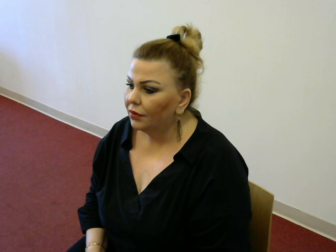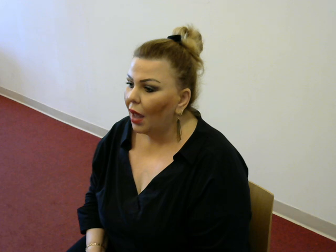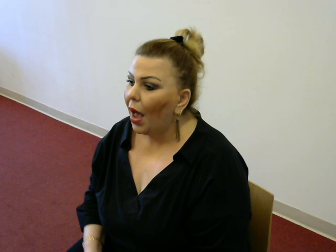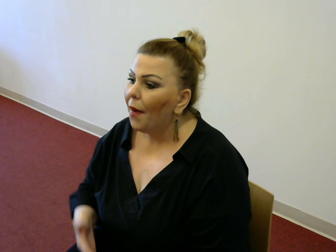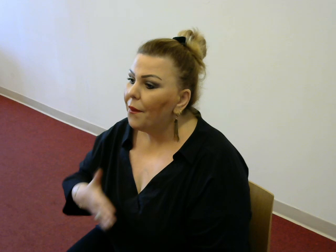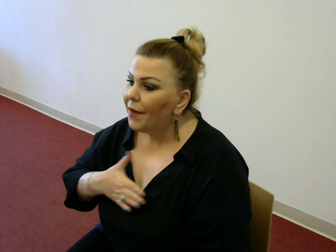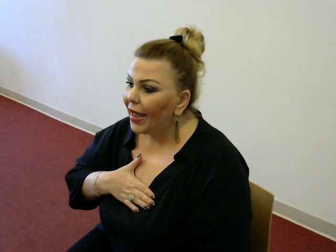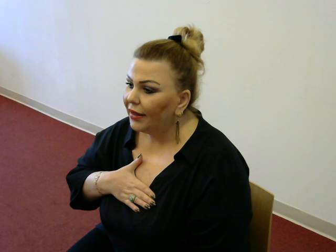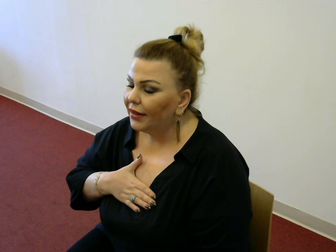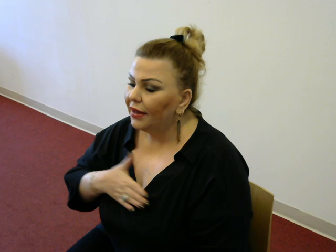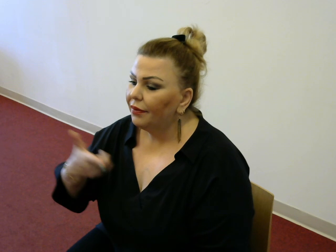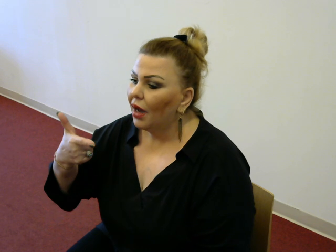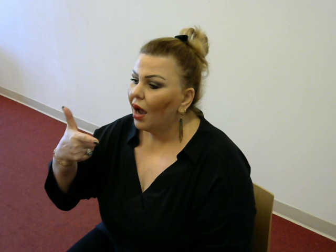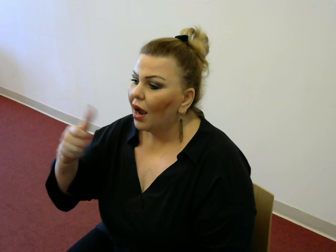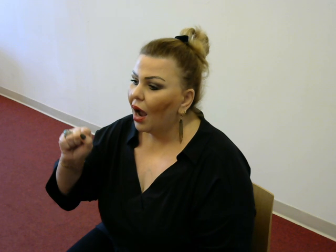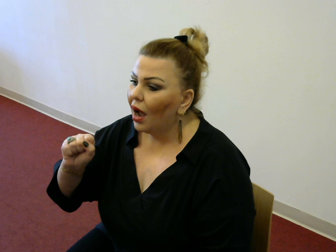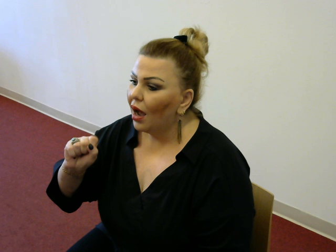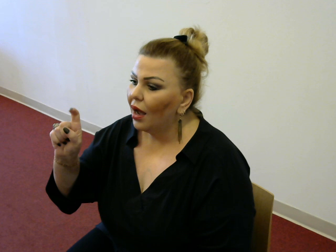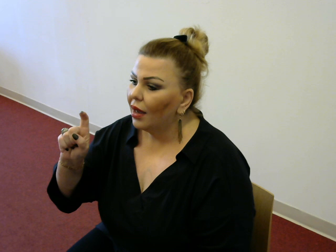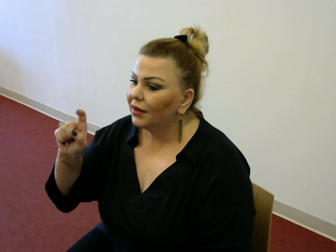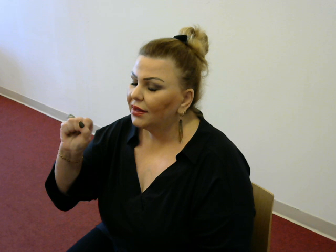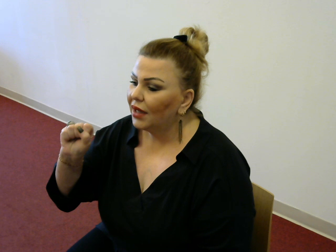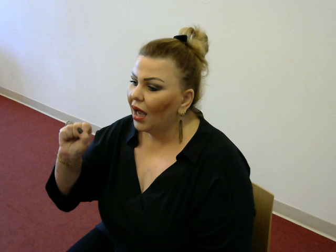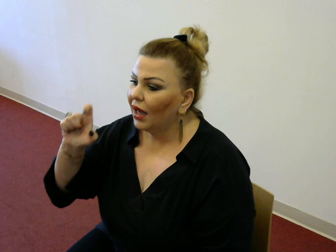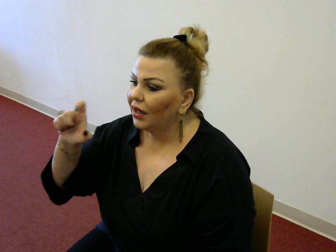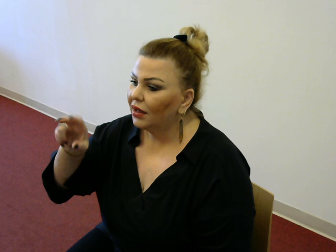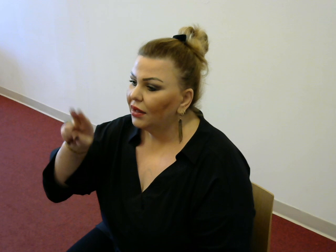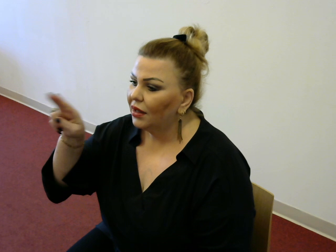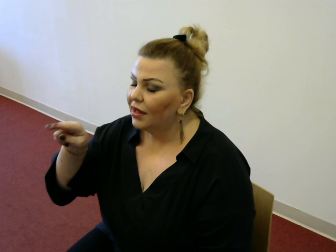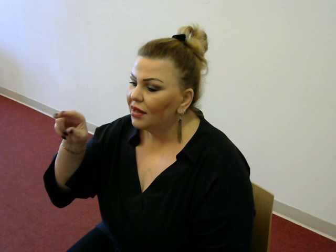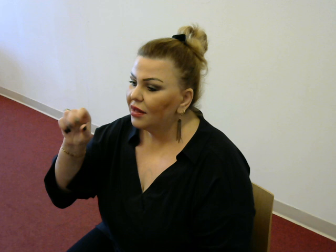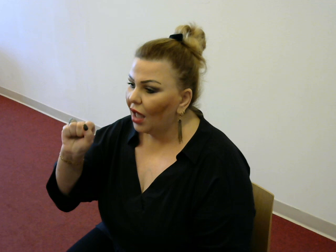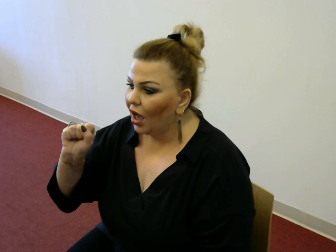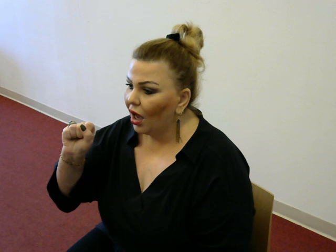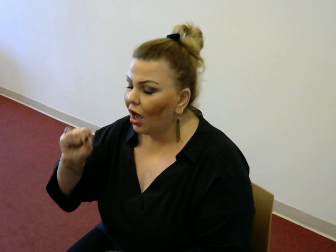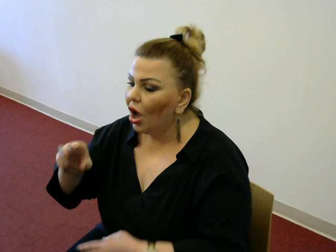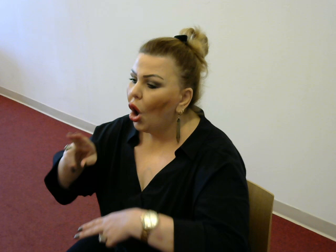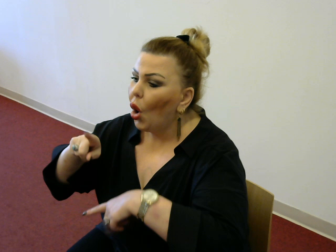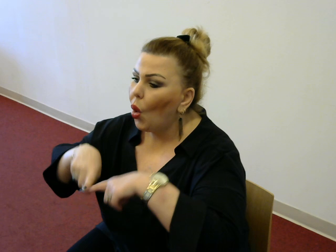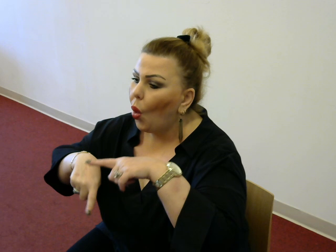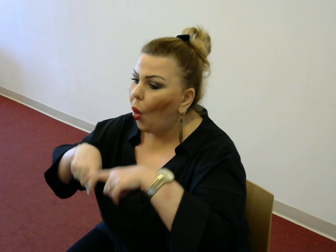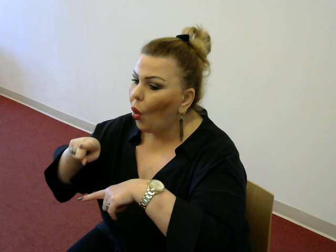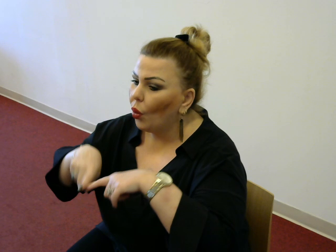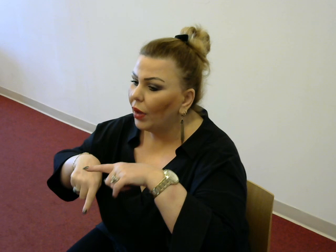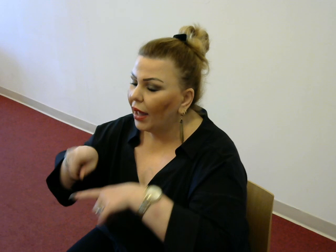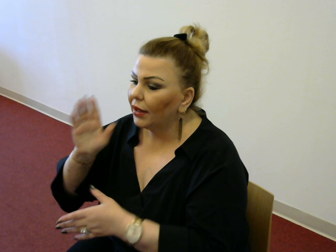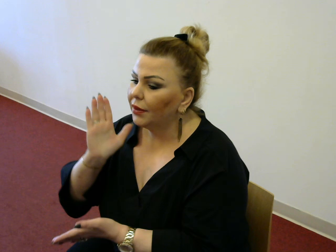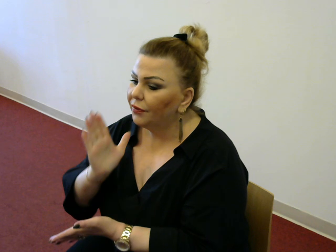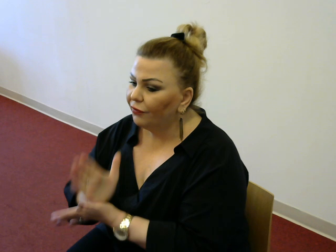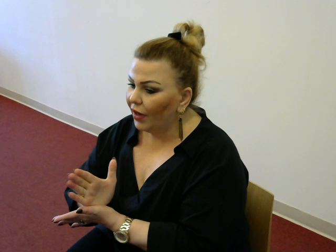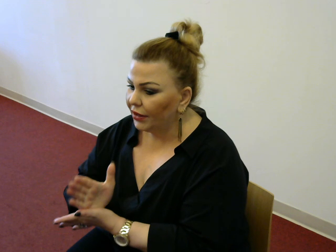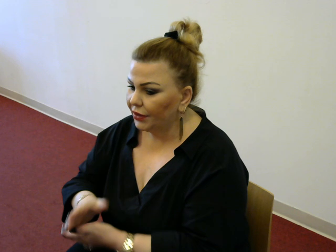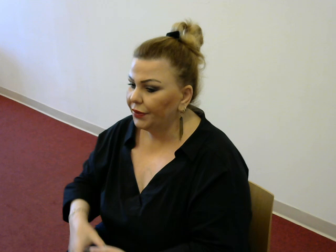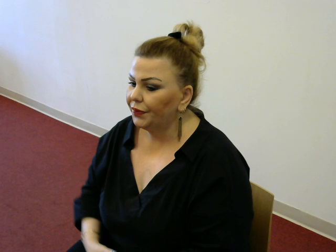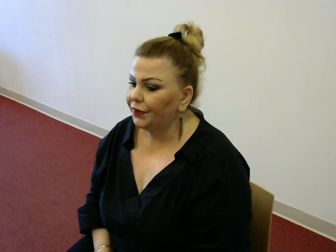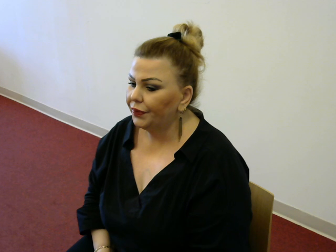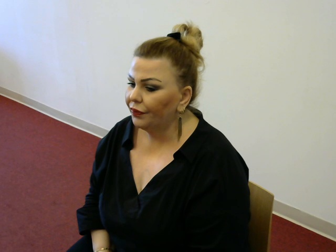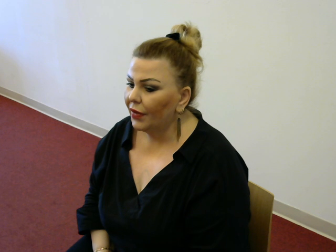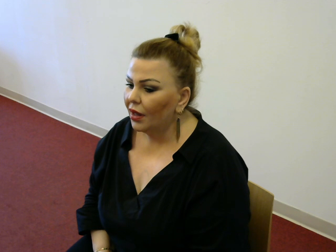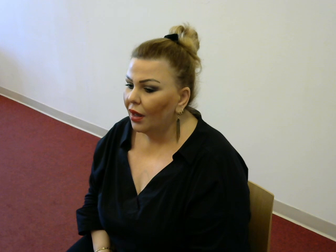Mənim Qazaxda qohumlarım var